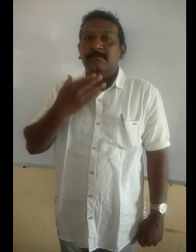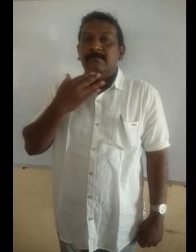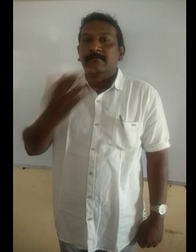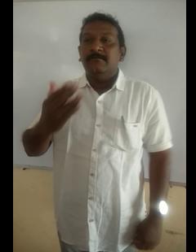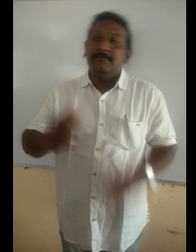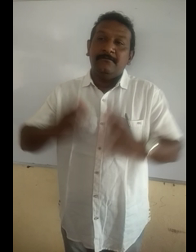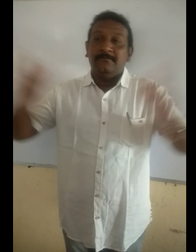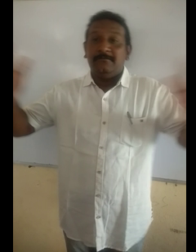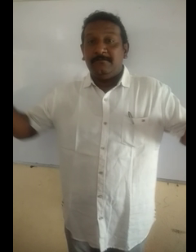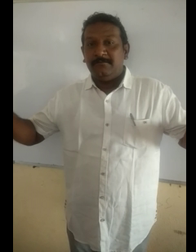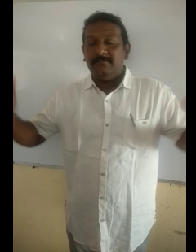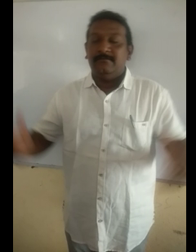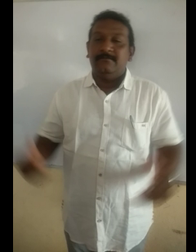thank you so much